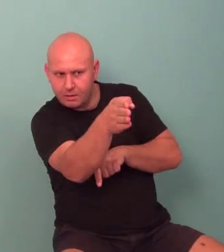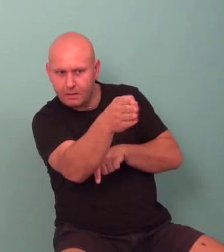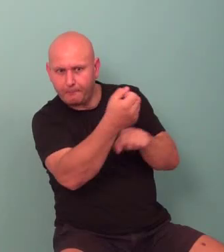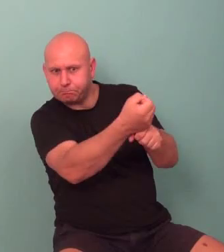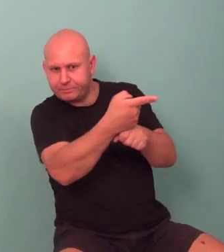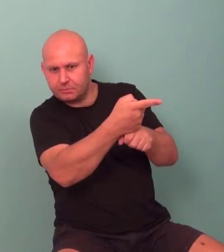Tam ma czymś rzucać.